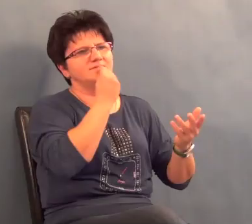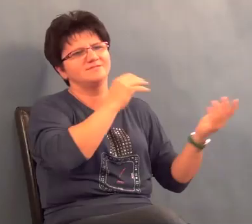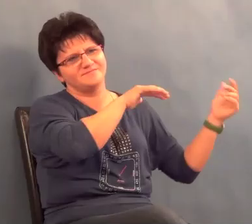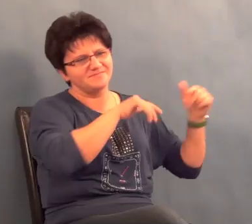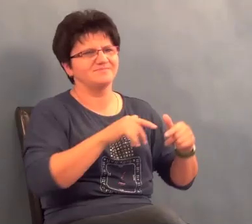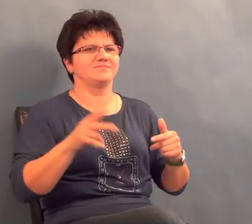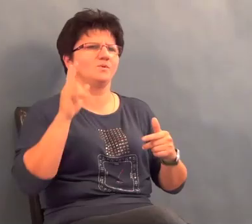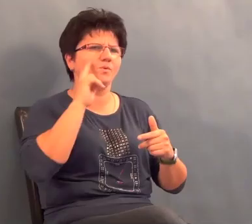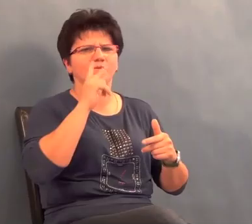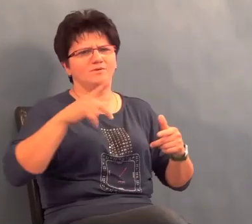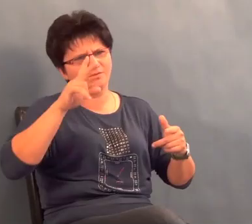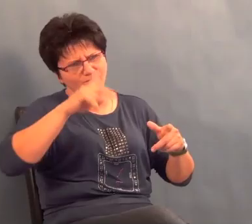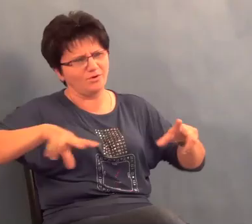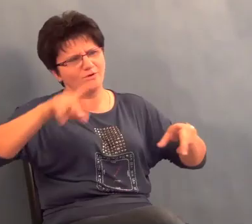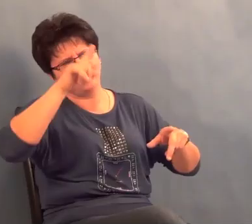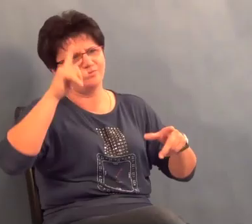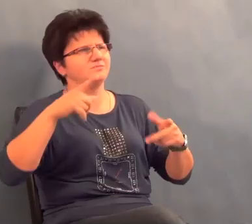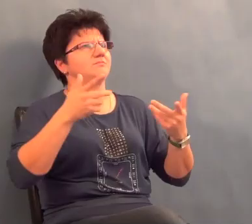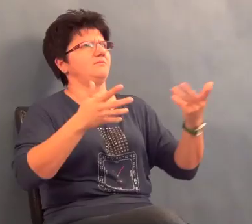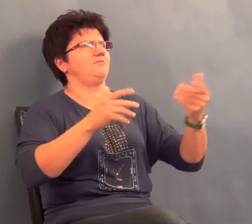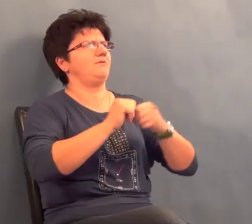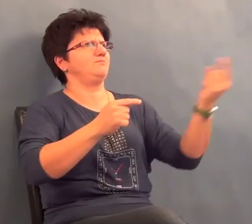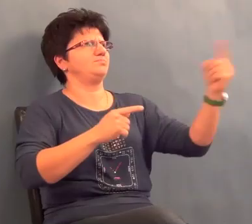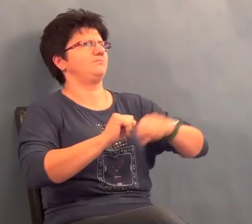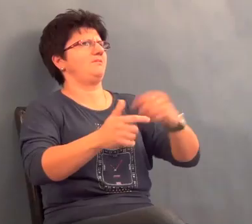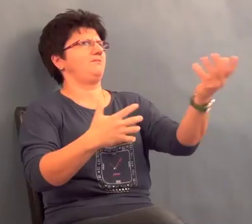A ci głusi, rodzina, ludzie patrzą na tego chłopca i mówią: "Jesteś, przyszedłeś, żyjesz!"